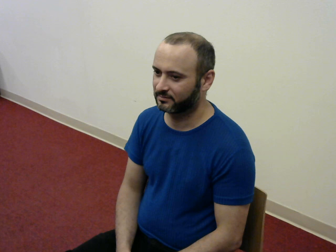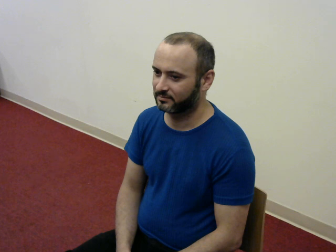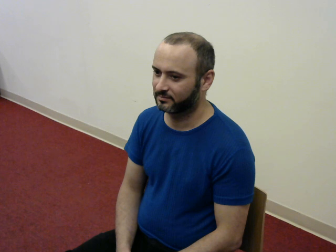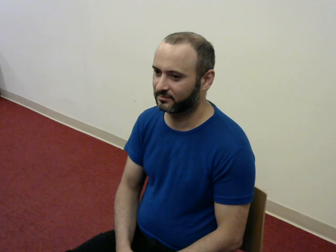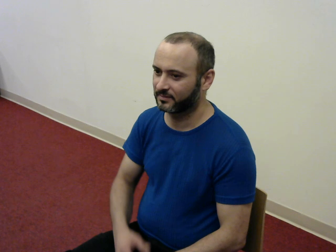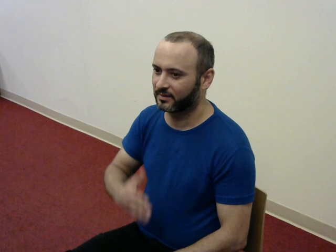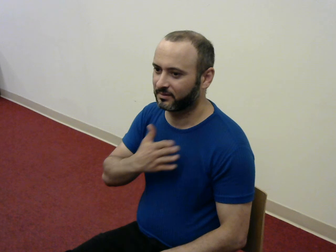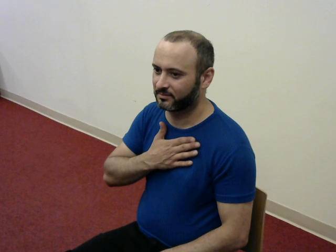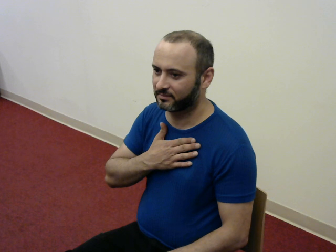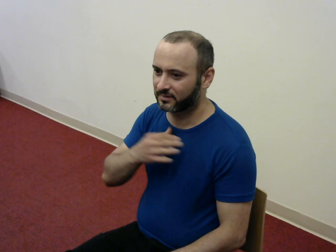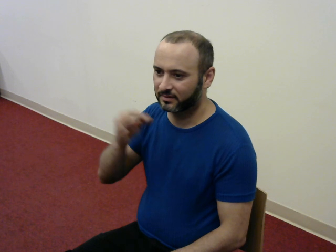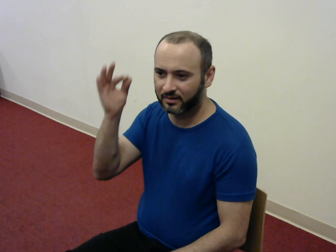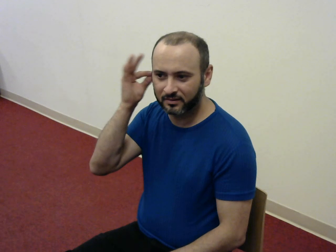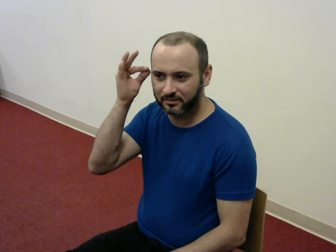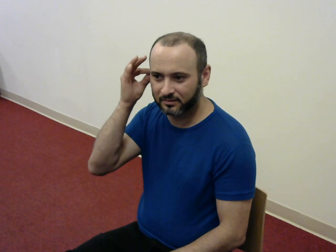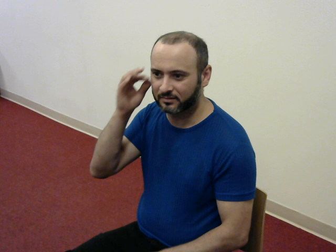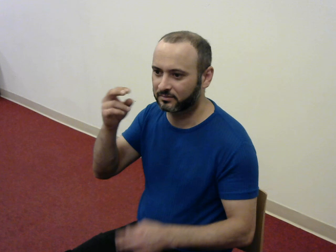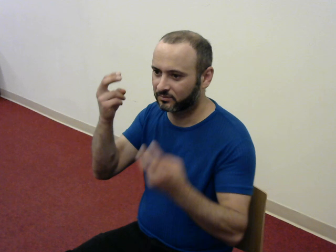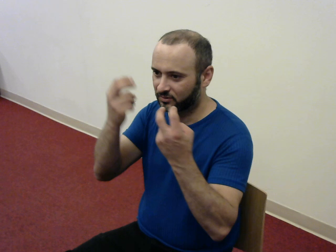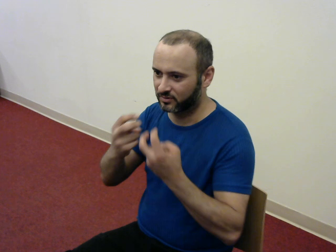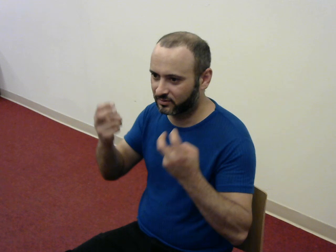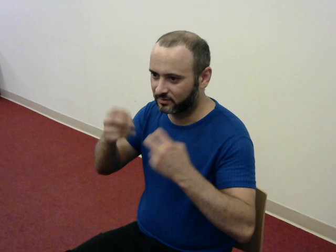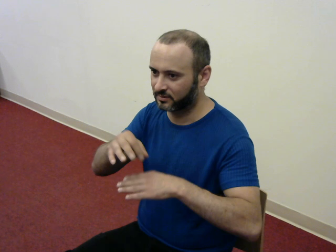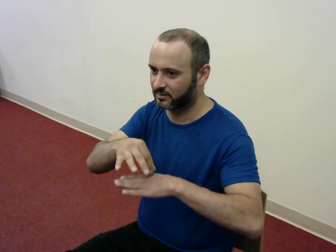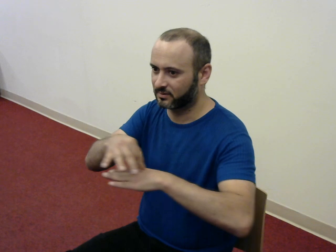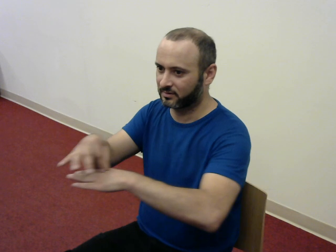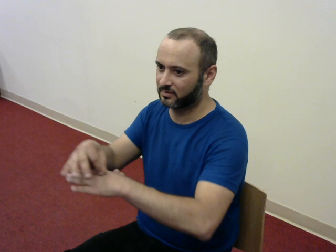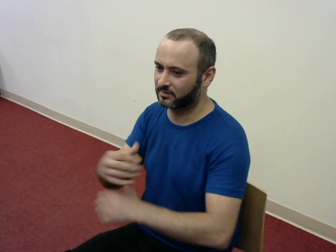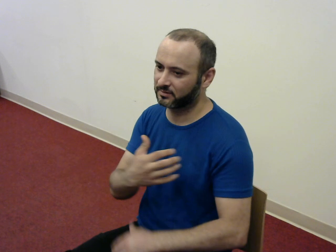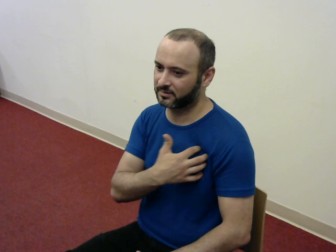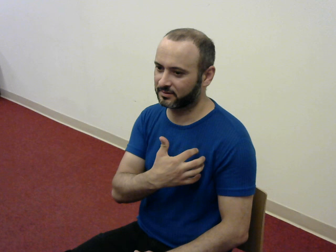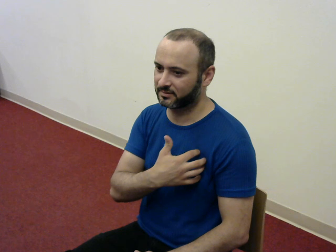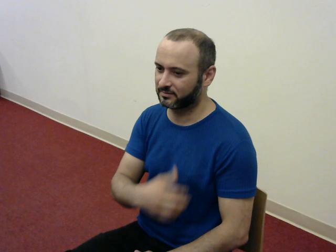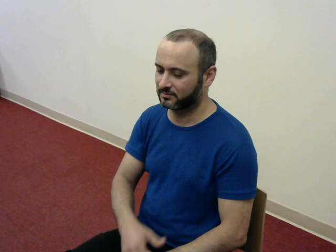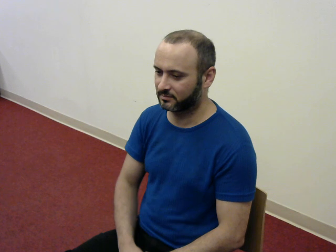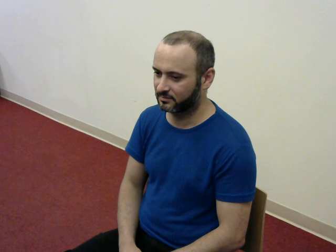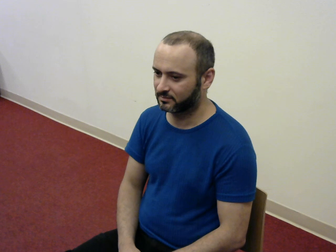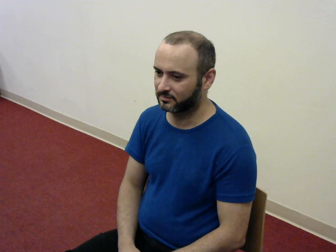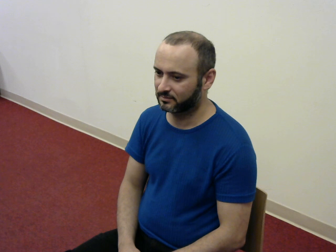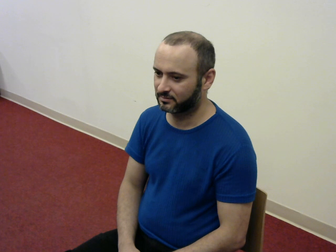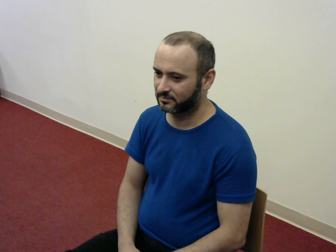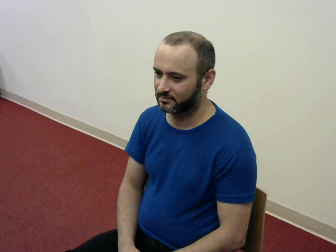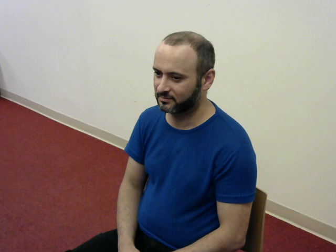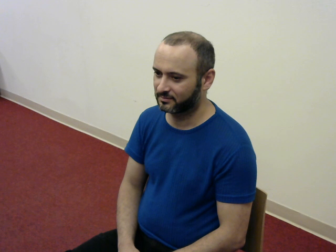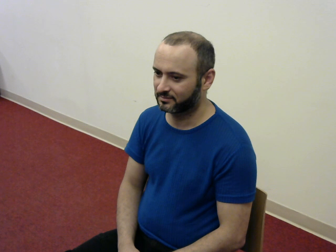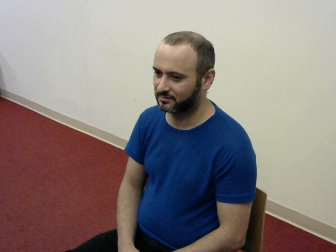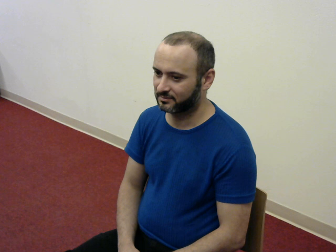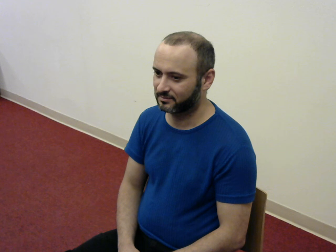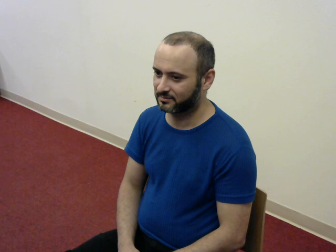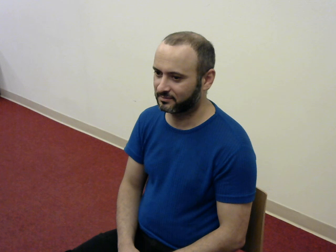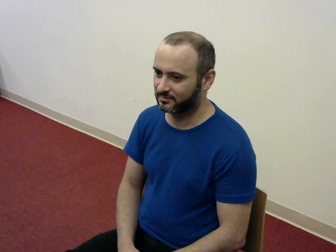Mən həkim müayinəsindən keçmək istəyirəm